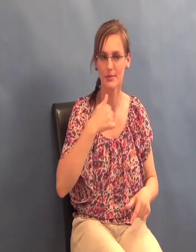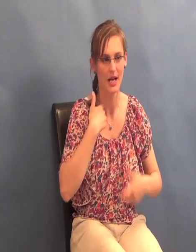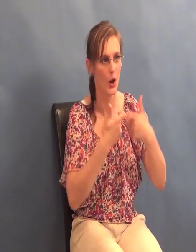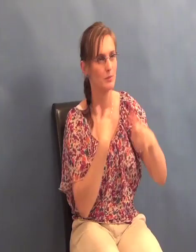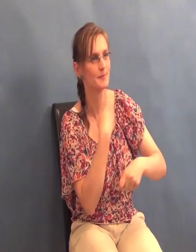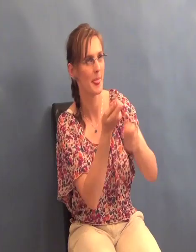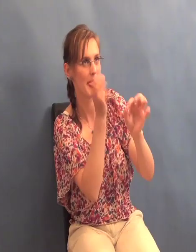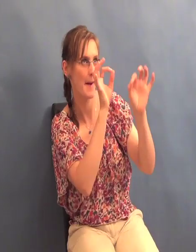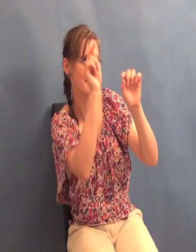Naprawia.